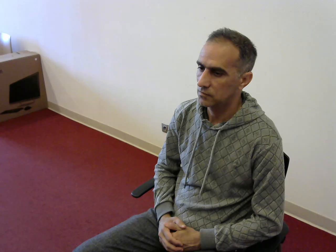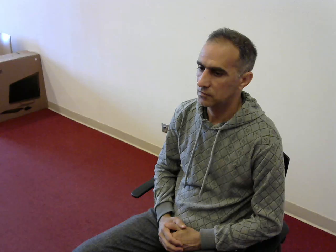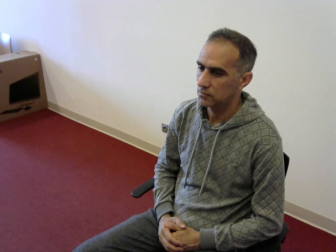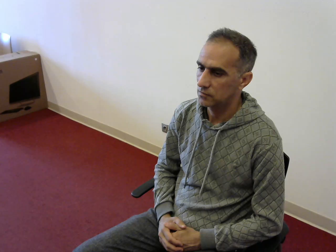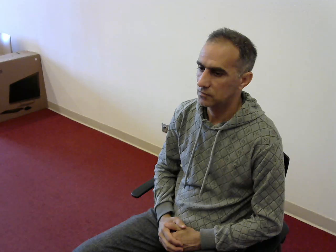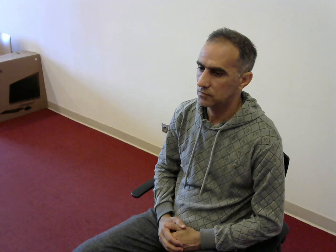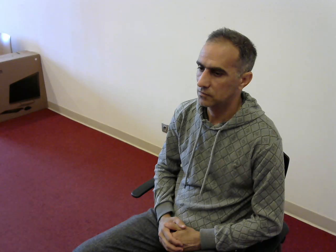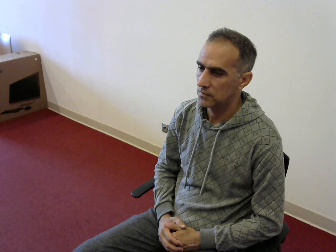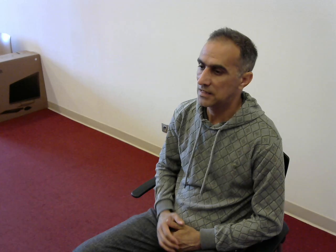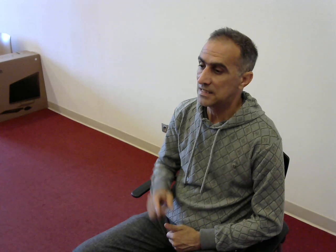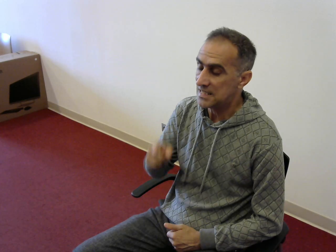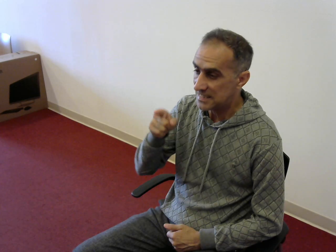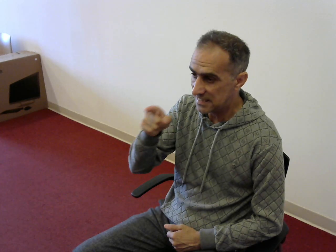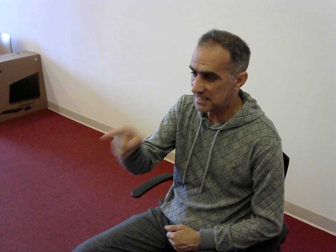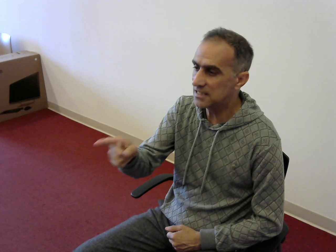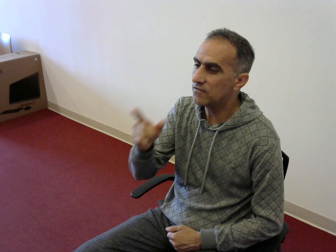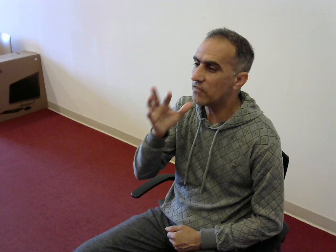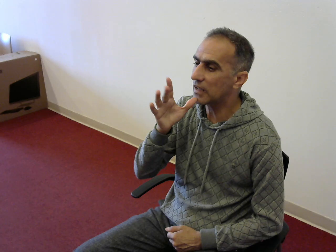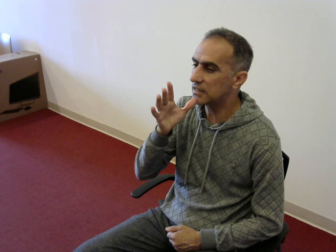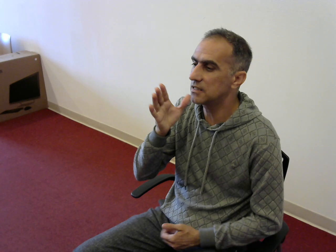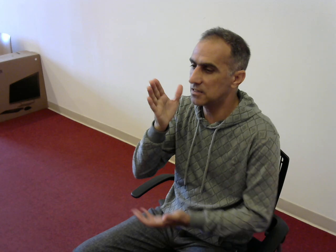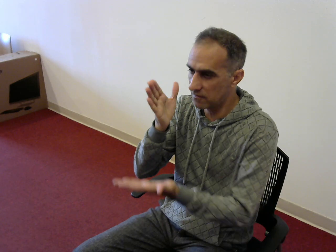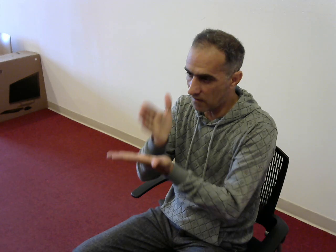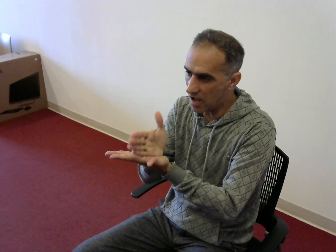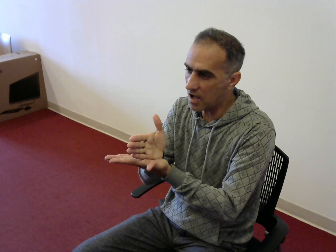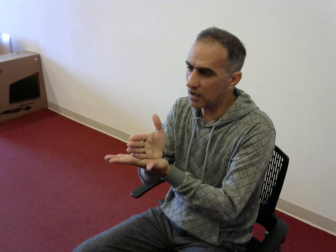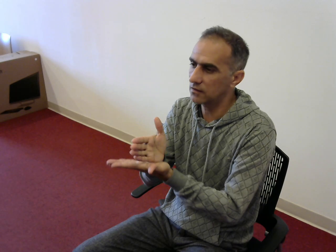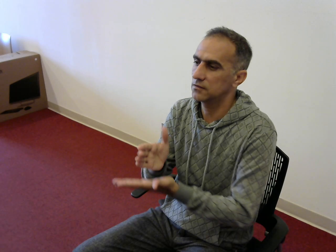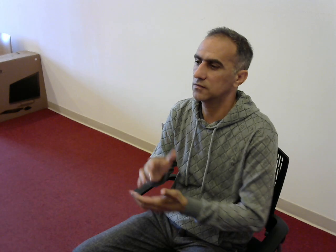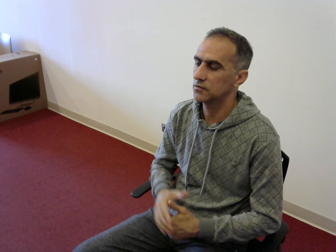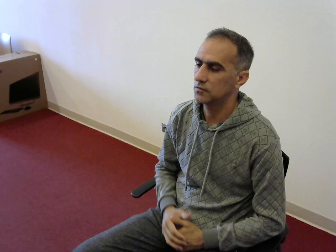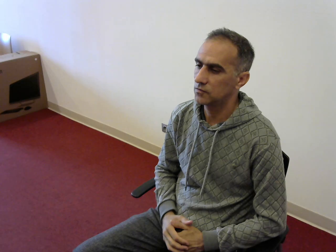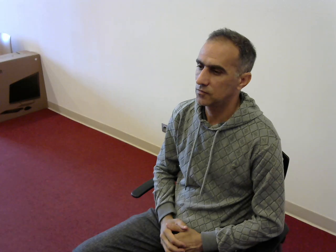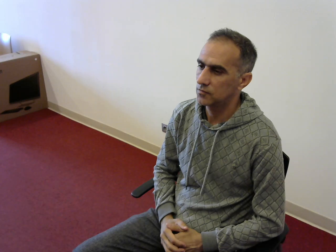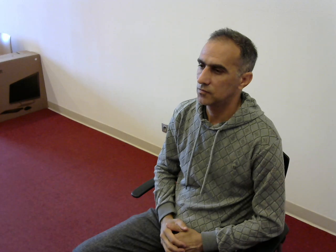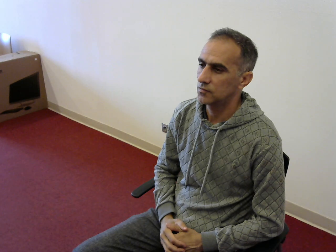Sizin vaxtınız var?